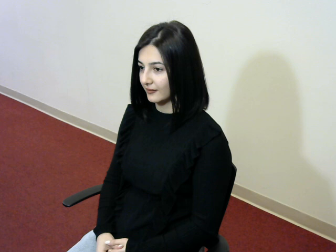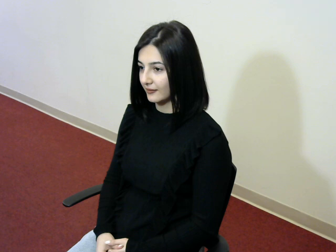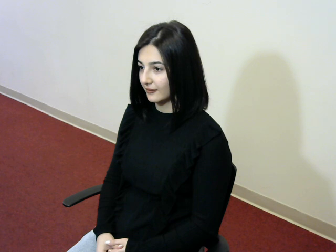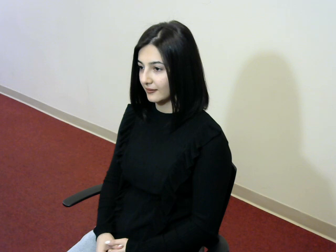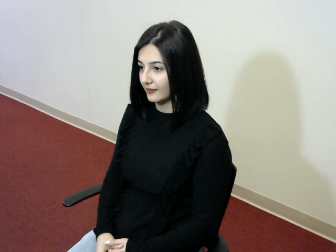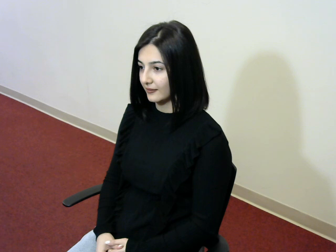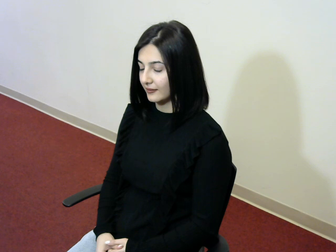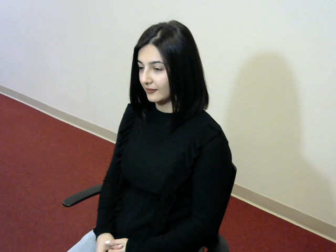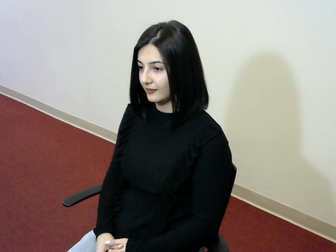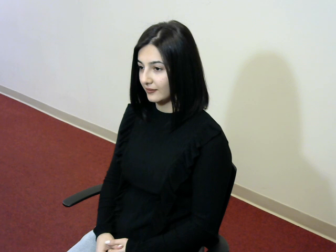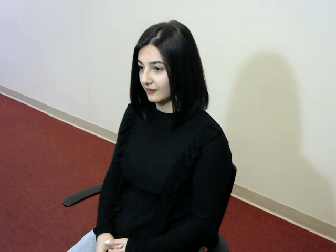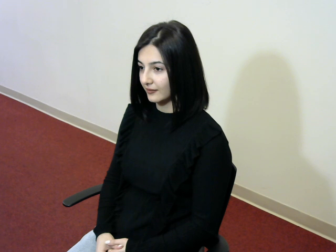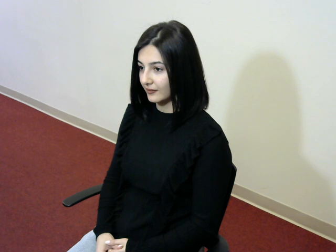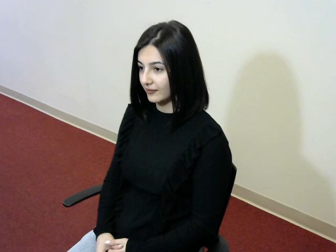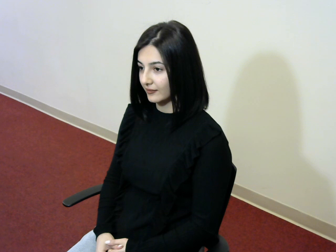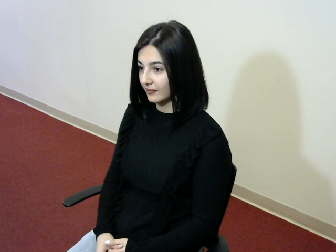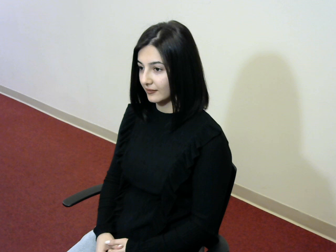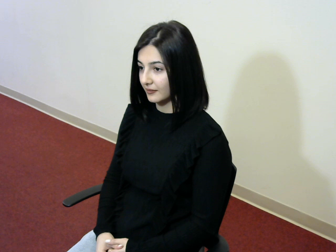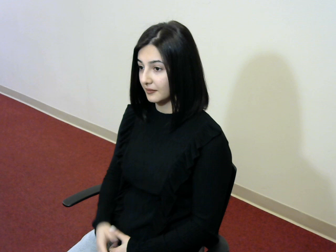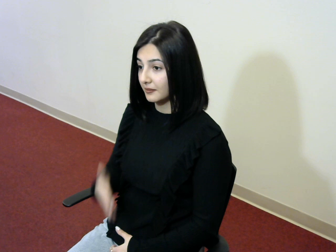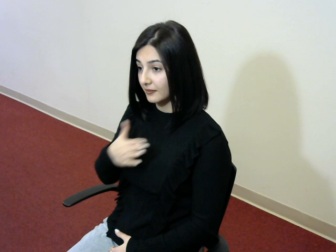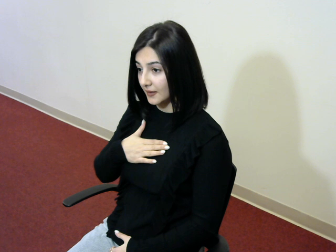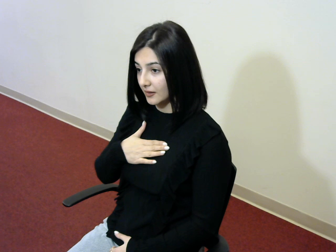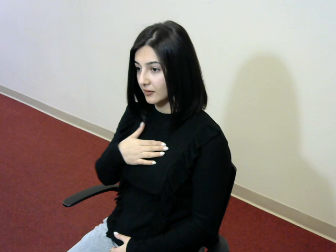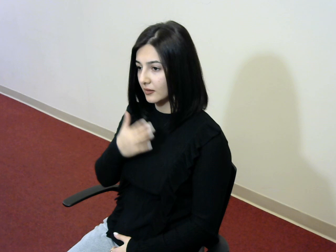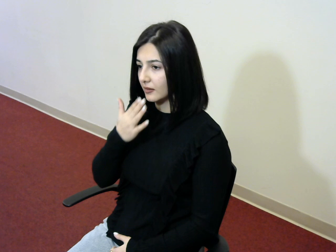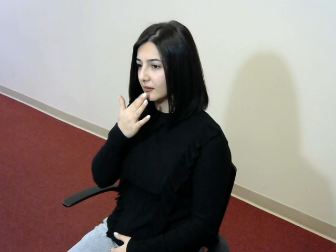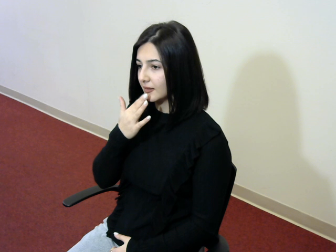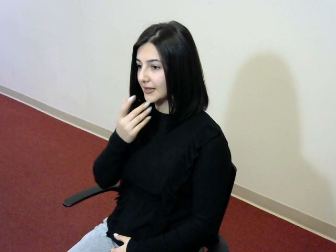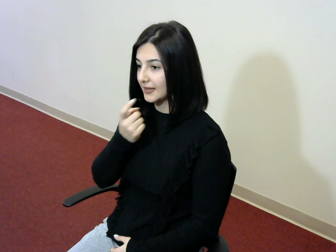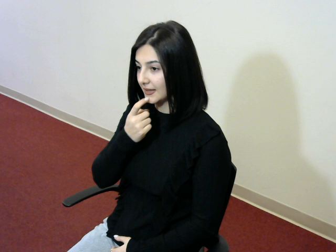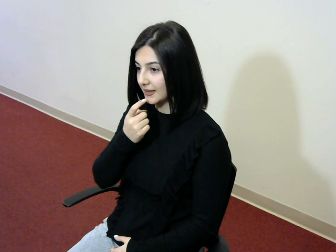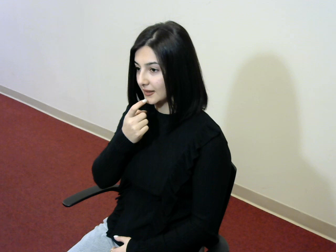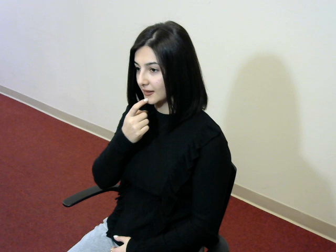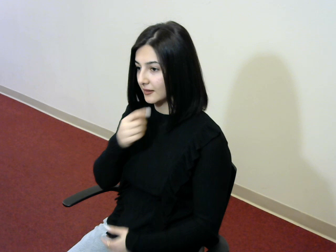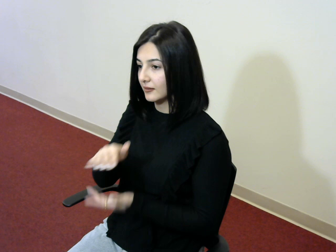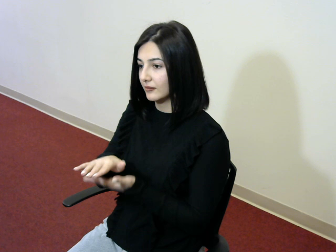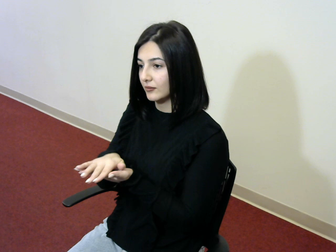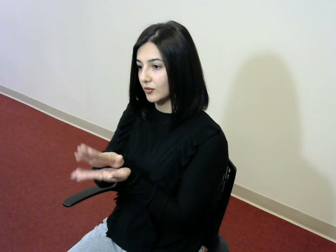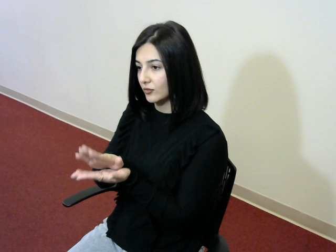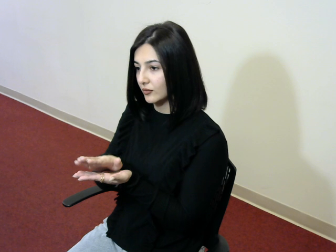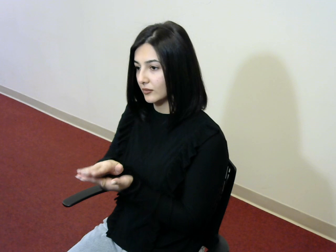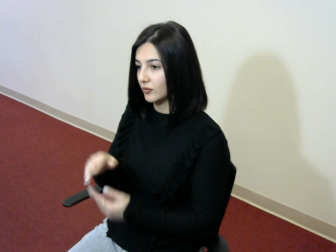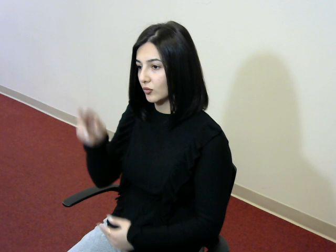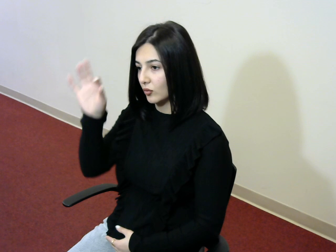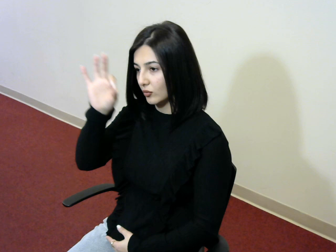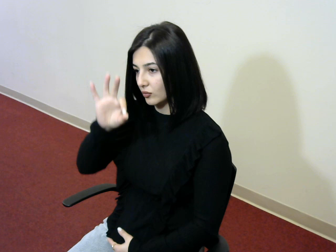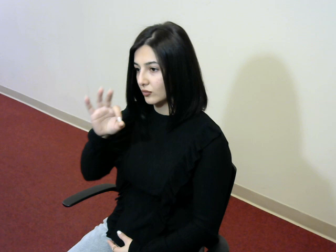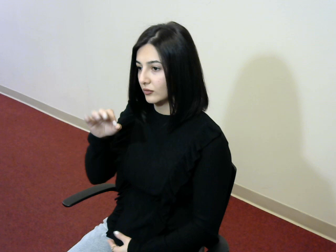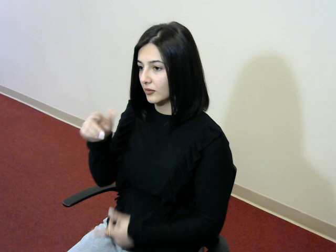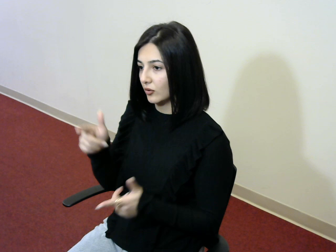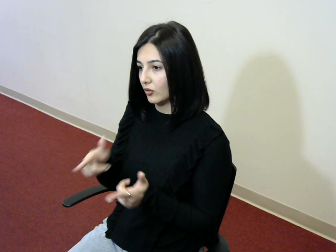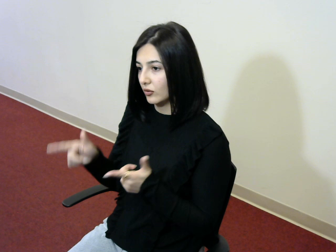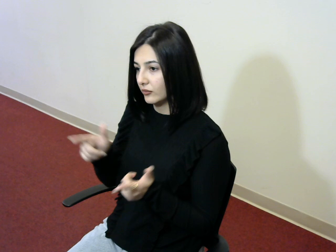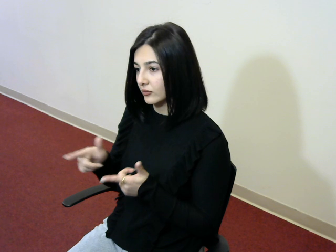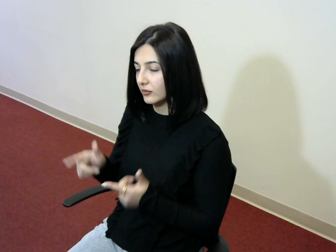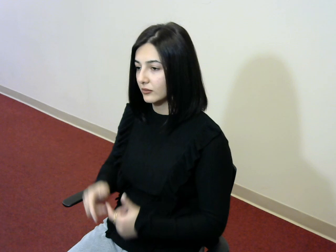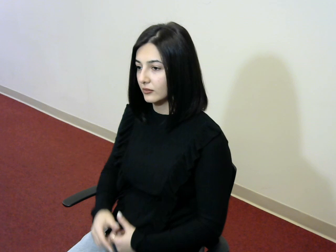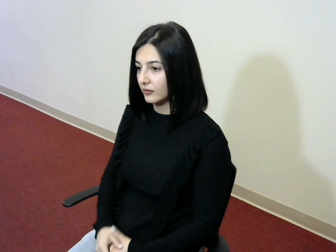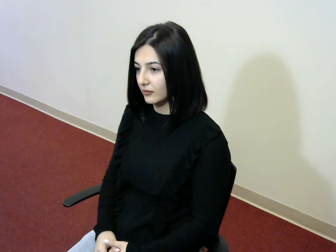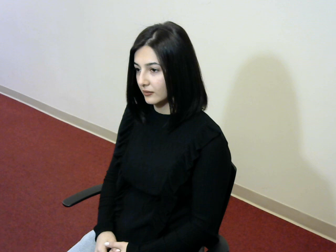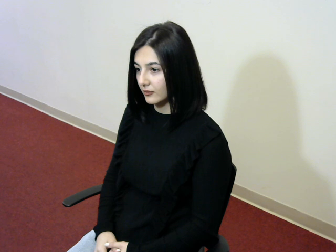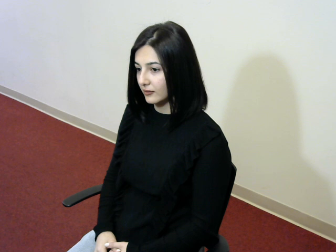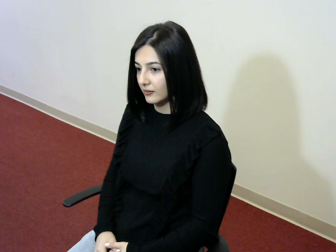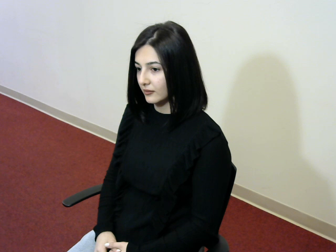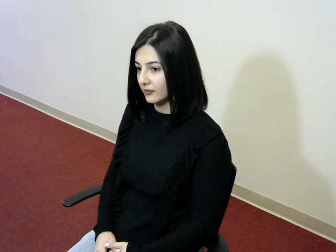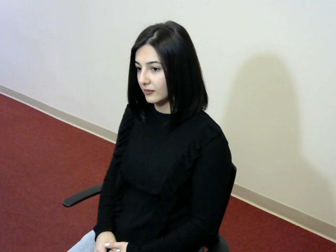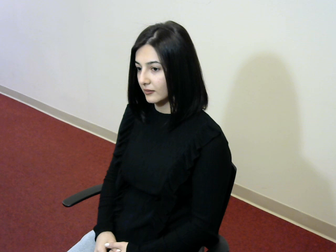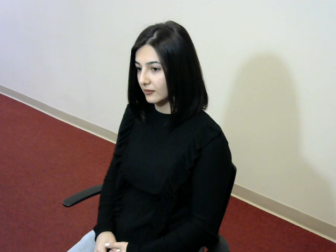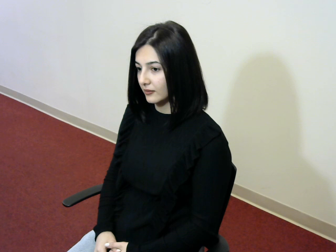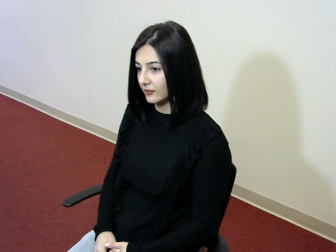Mən xarici dil diplom üçün hazırlaşıram